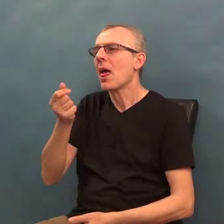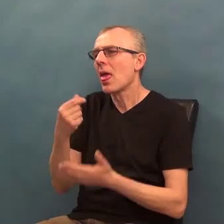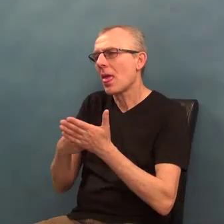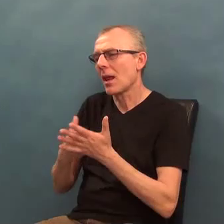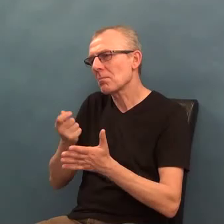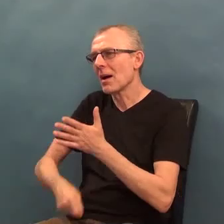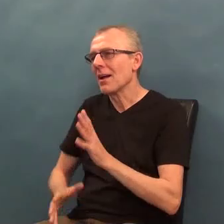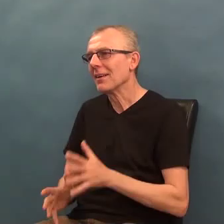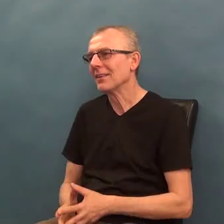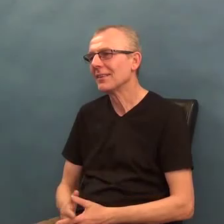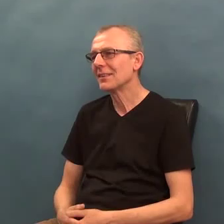Zapytam. Ile się płaci mandat, tak około?